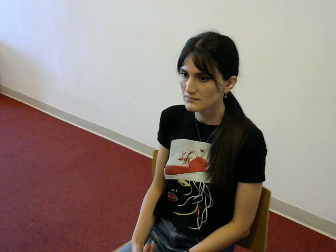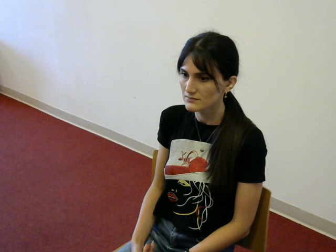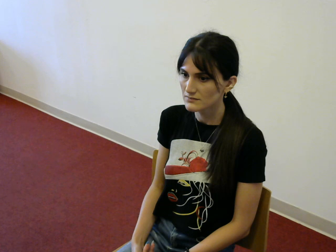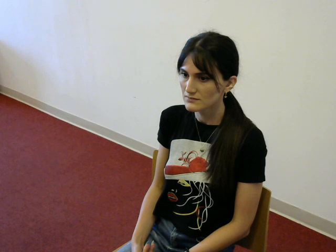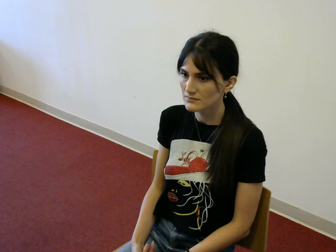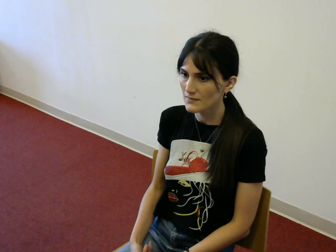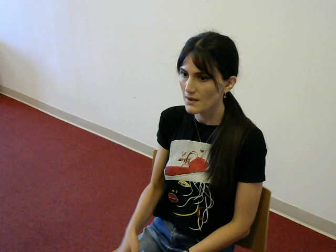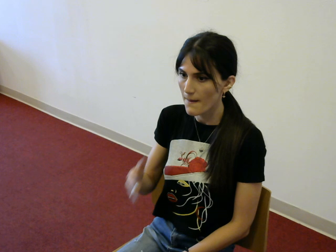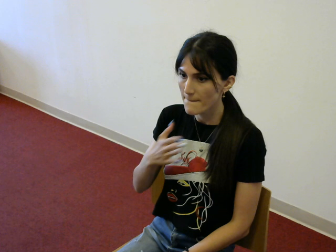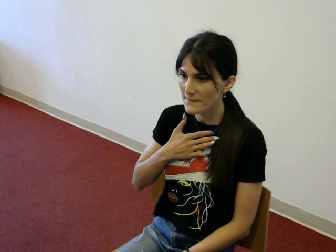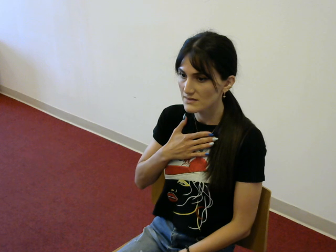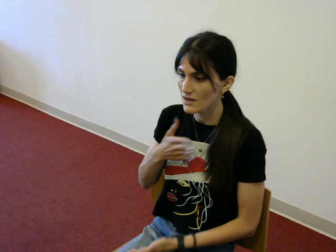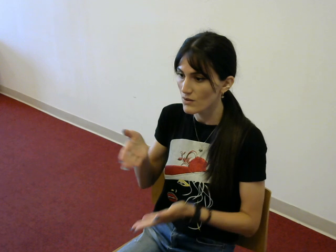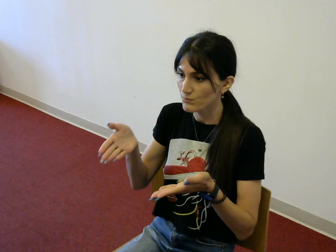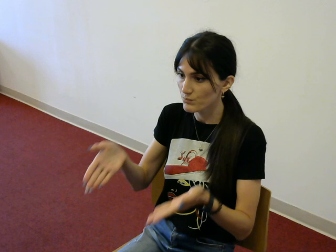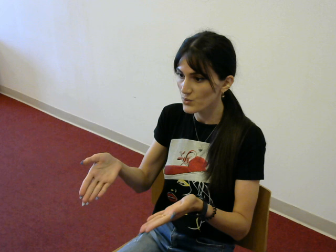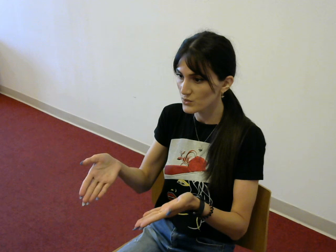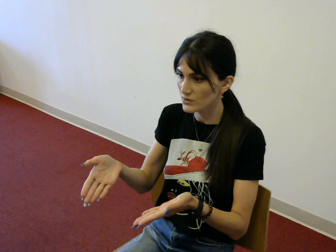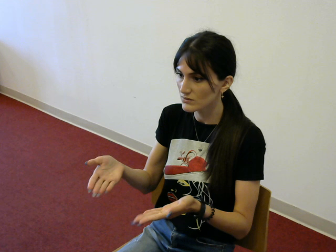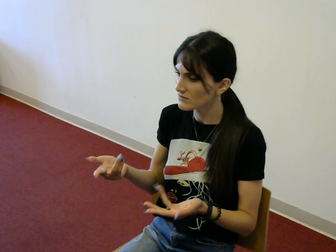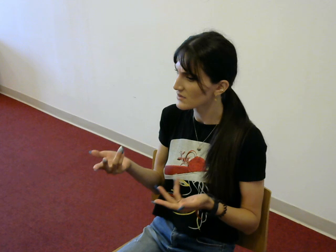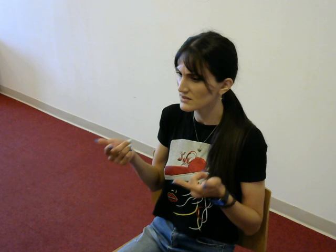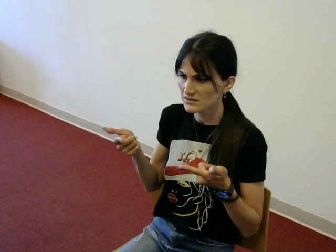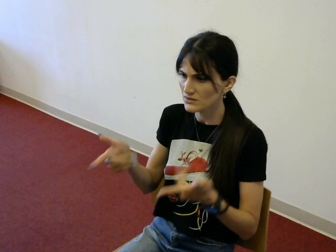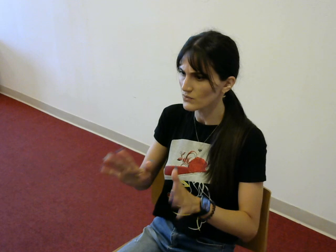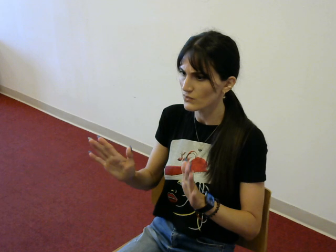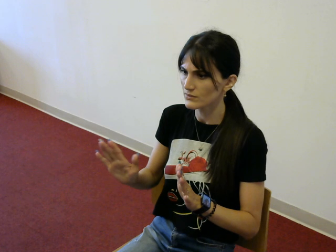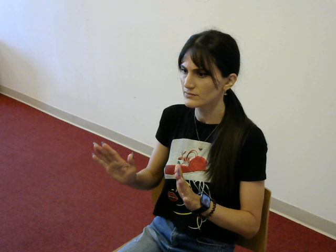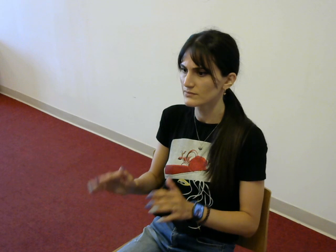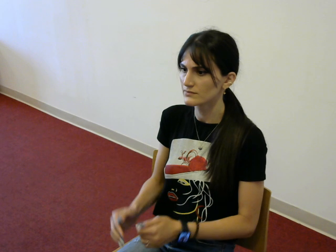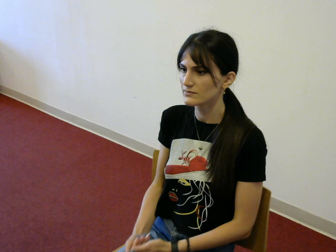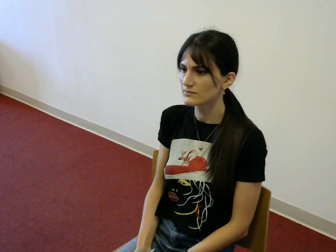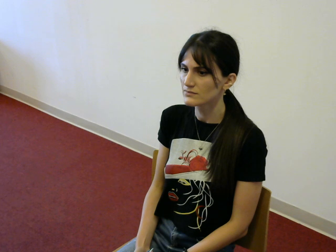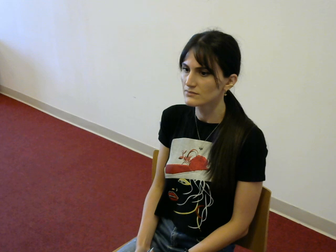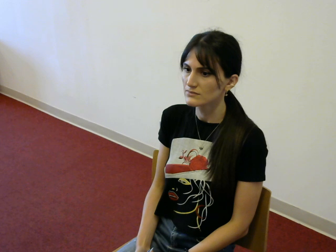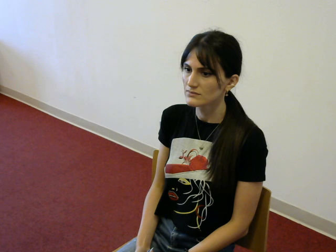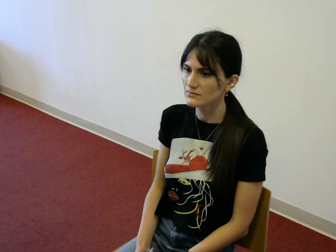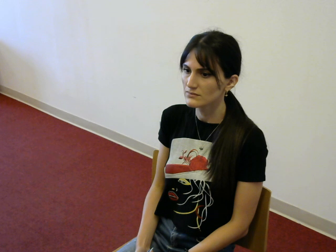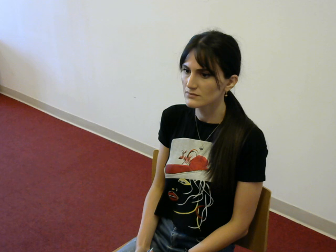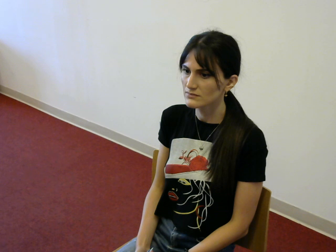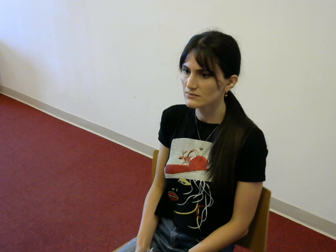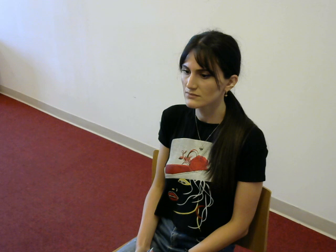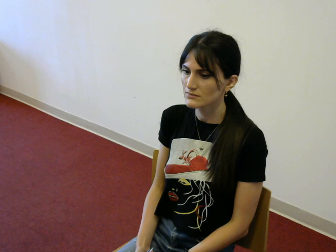Mən bununla razı deyiləm